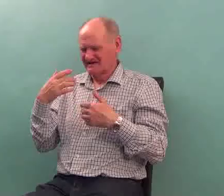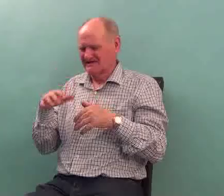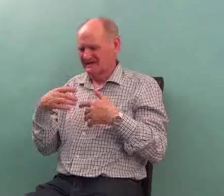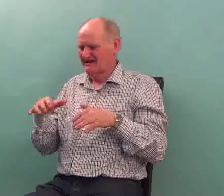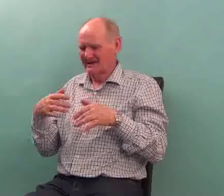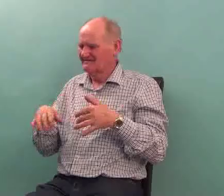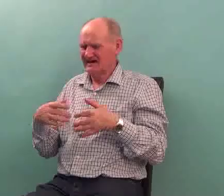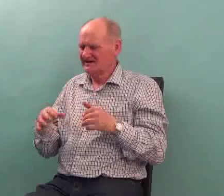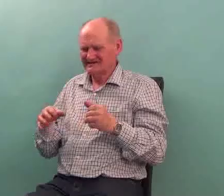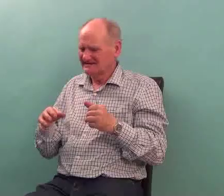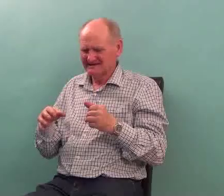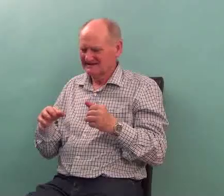Zdenerwowała się.